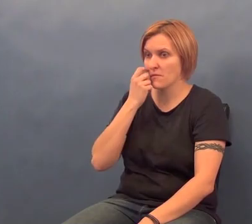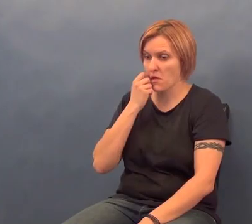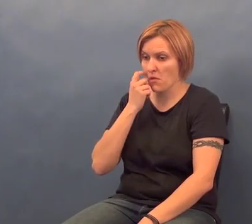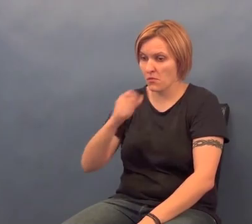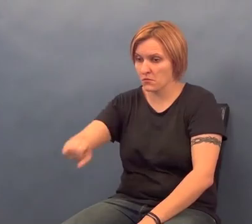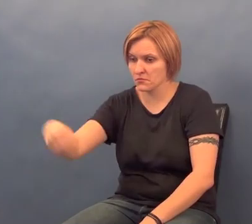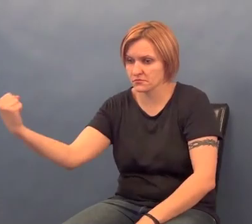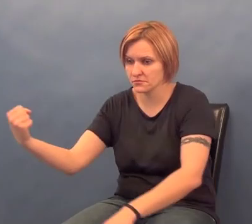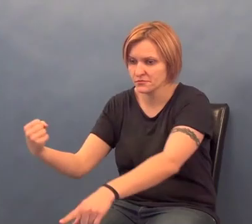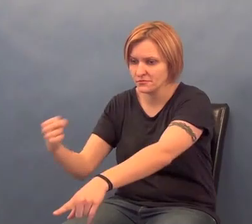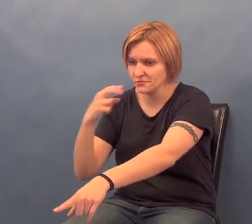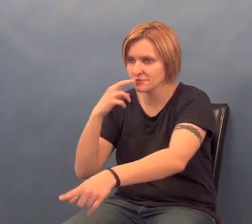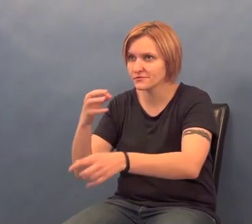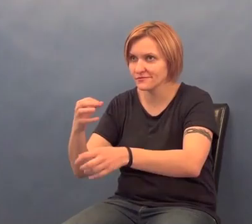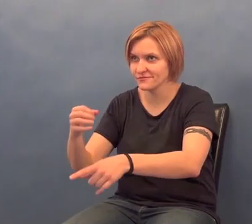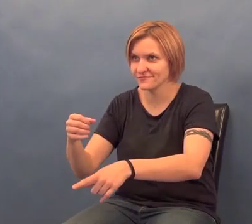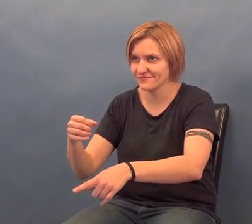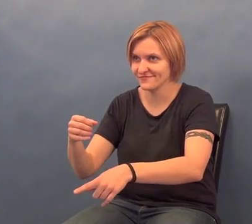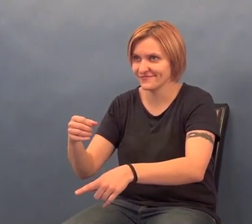Otwierać, tam widać samochód, tak, tak.